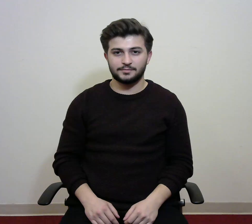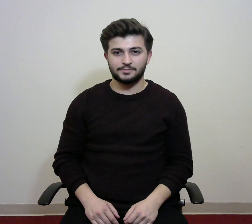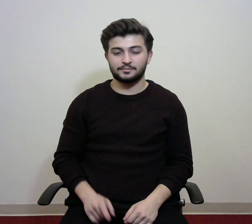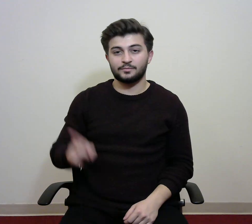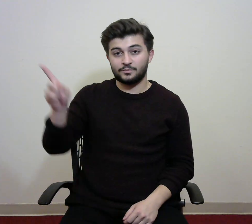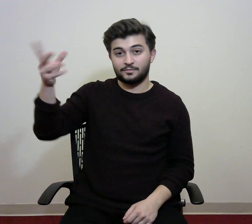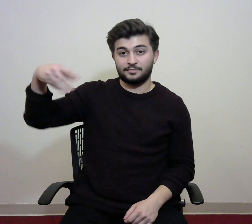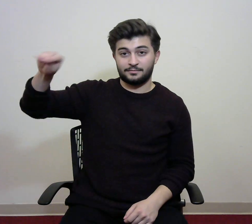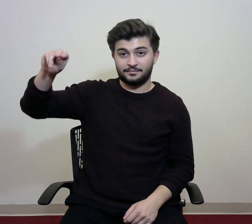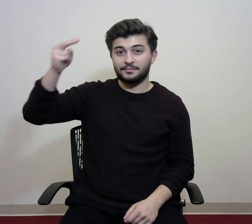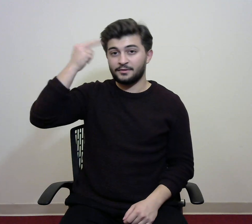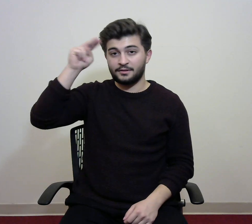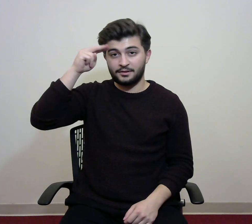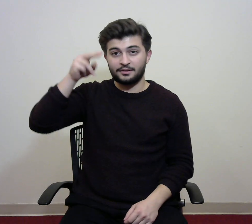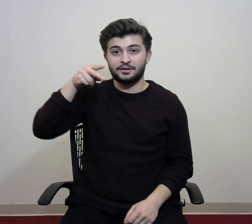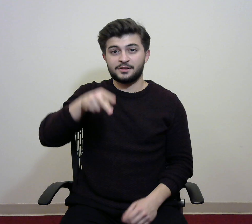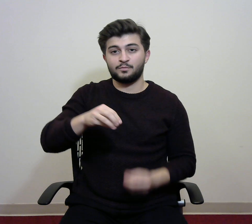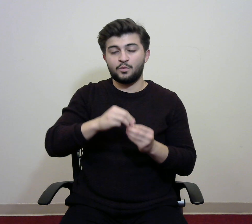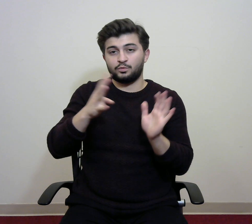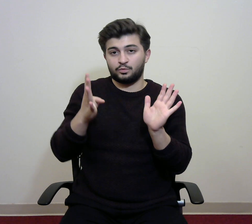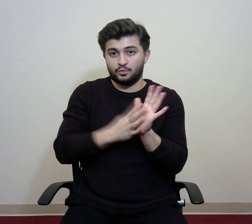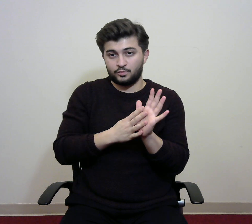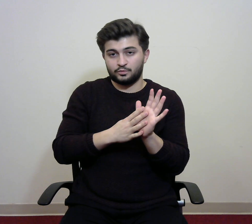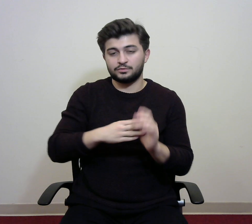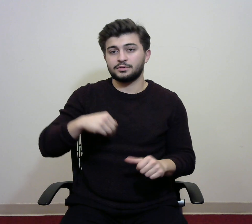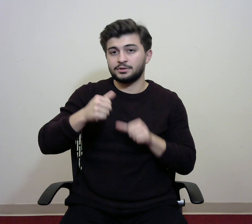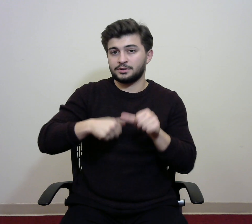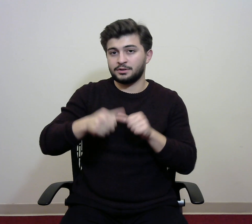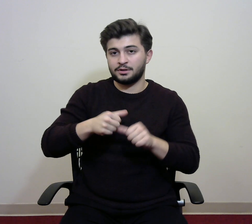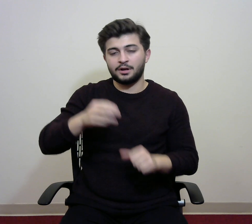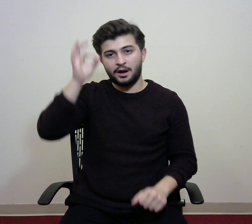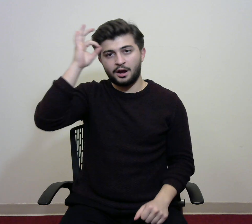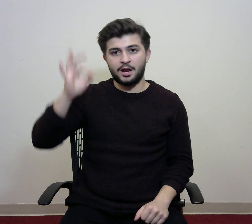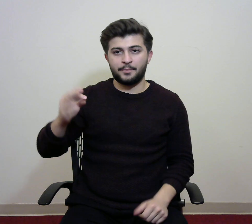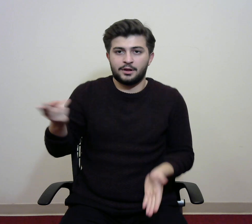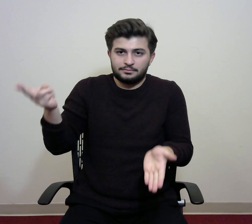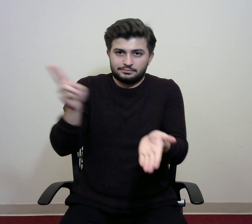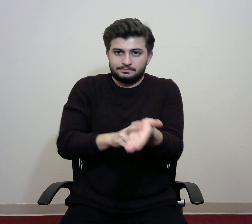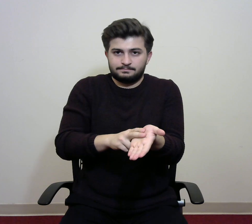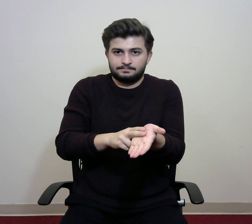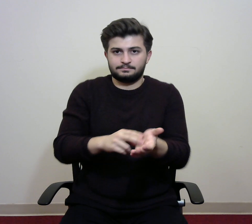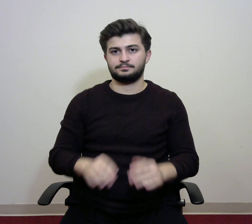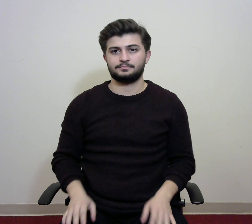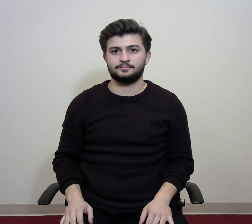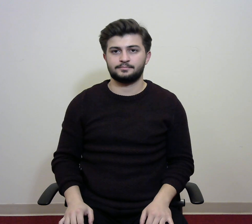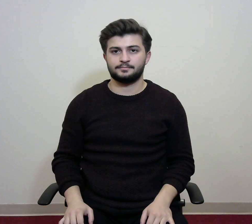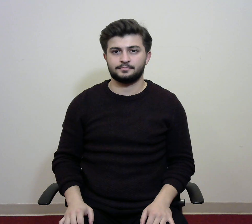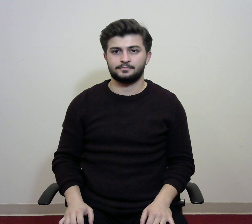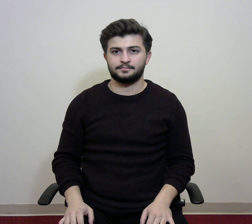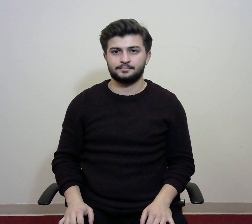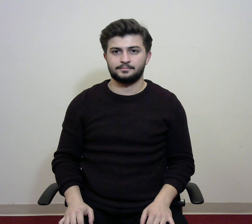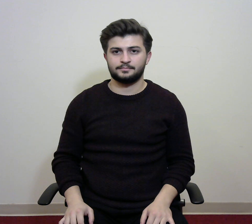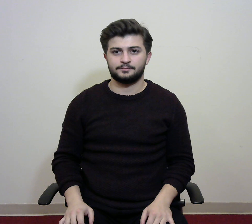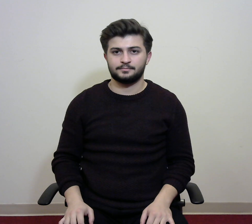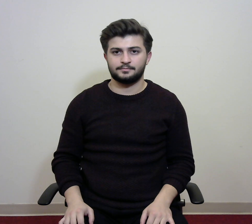Onların əmisi 2019-cu ildə Almaniyaya köçüb